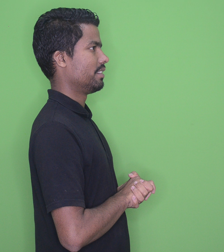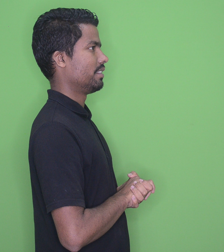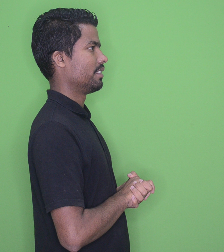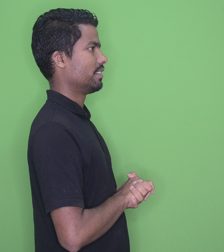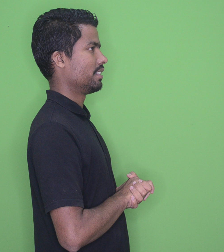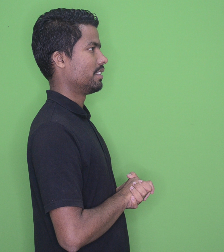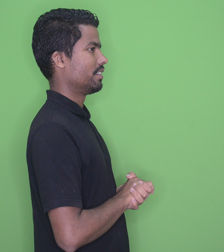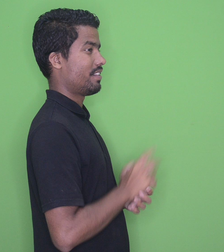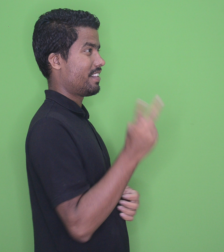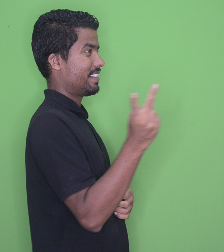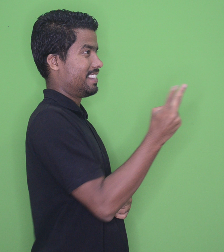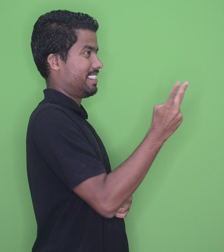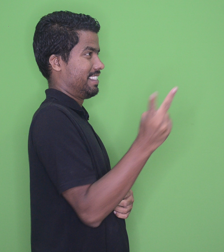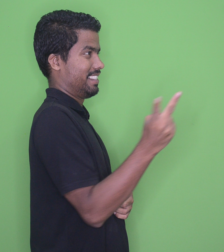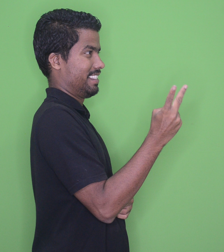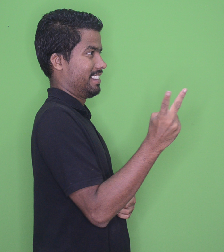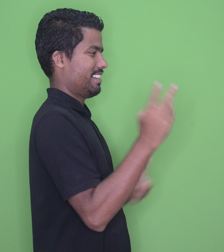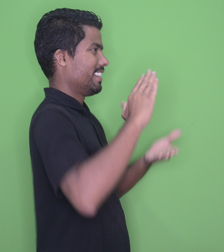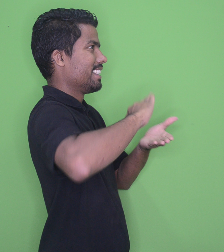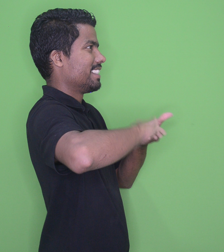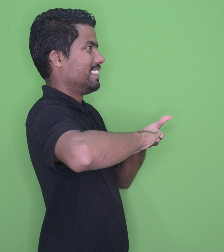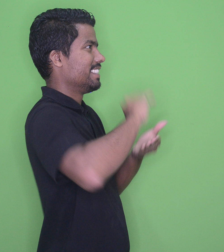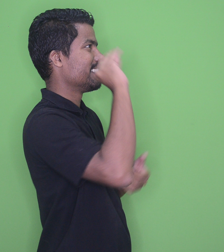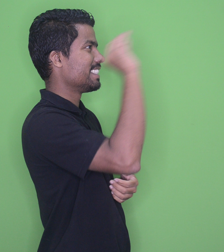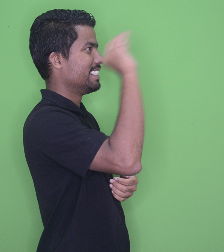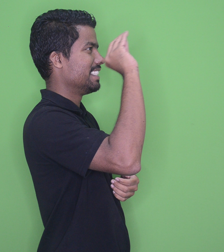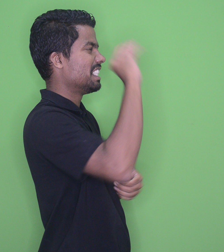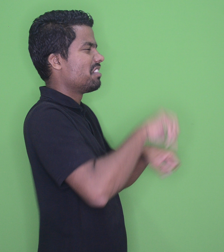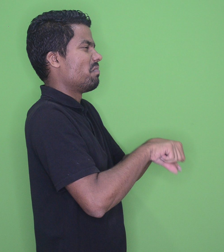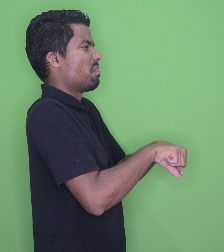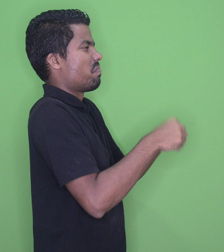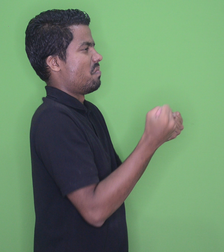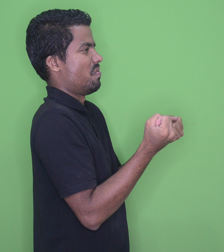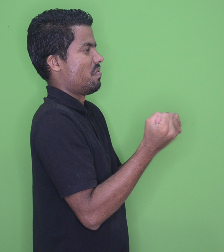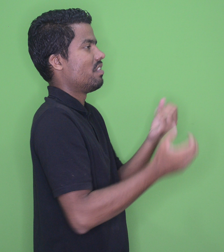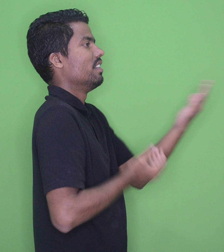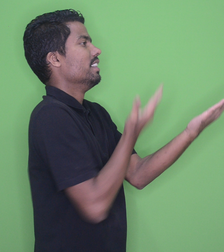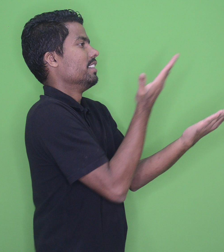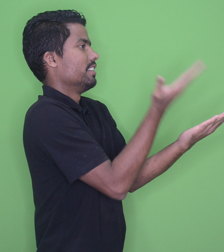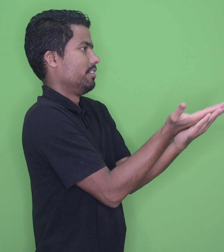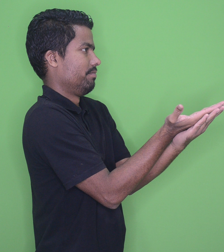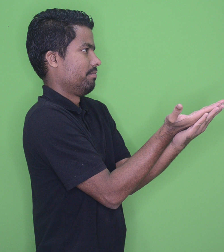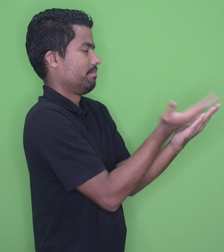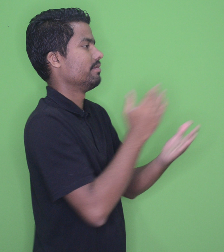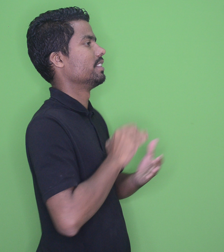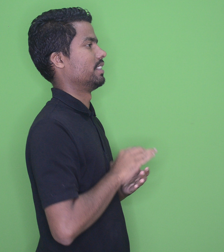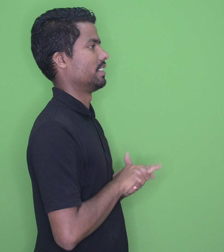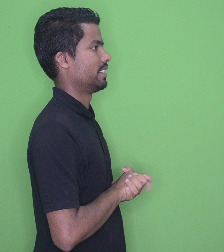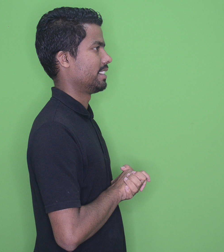they were granted divorced